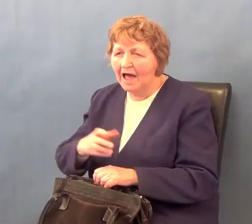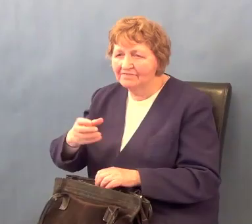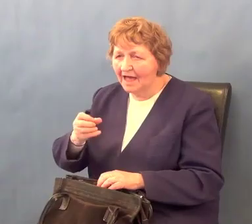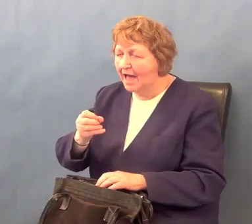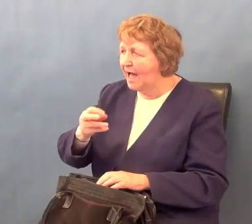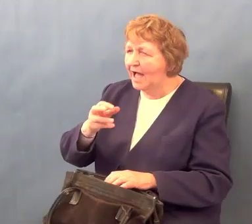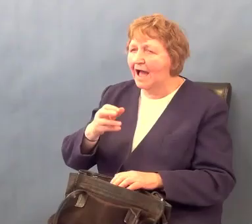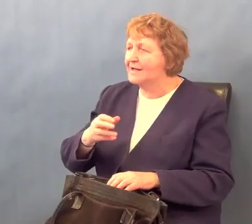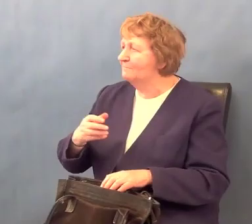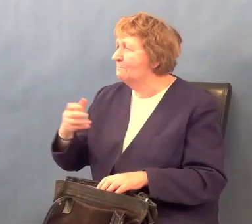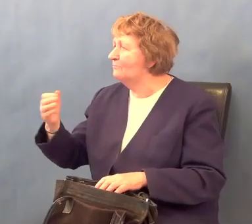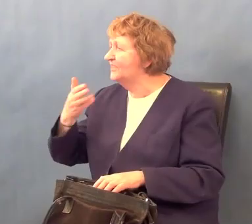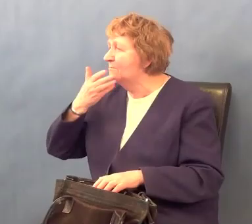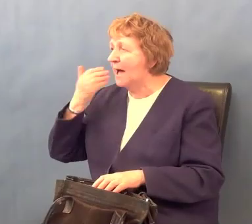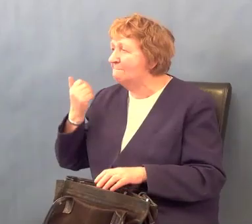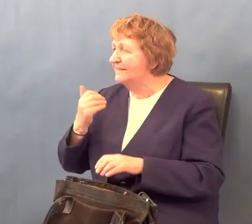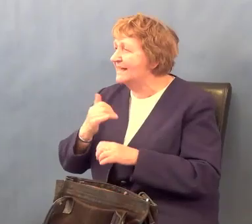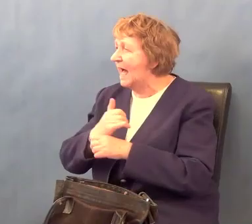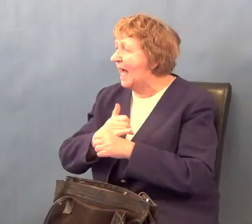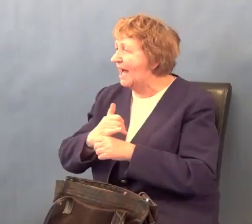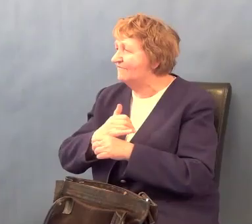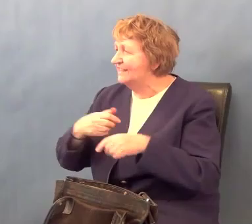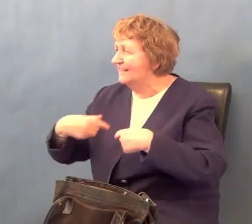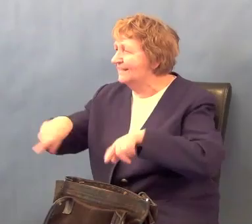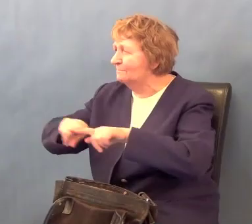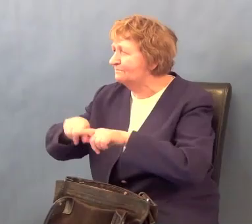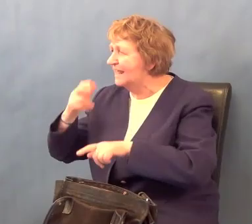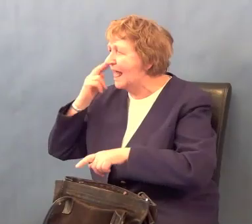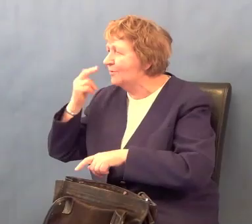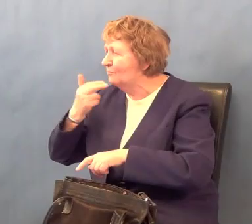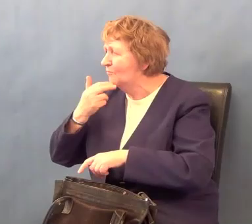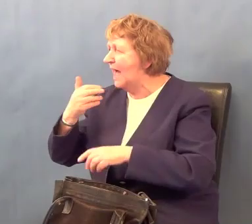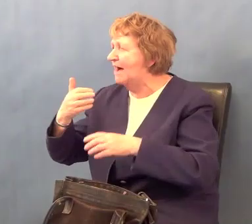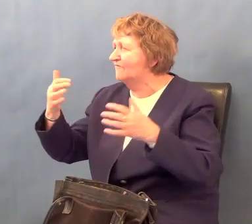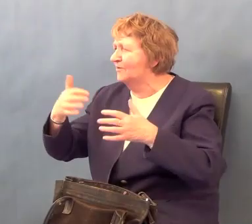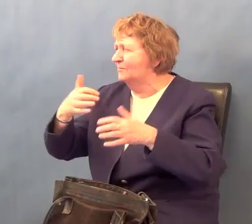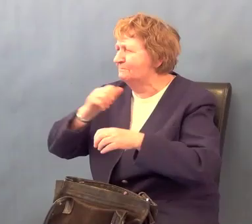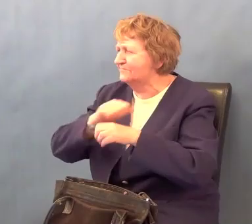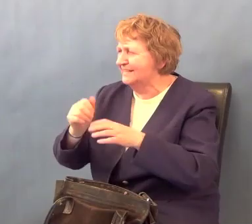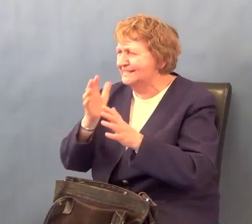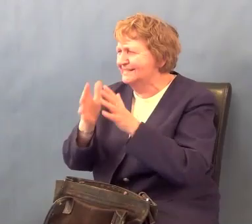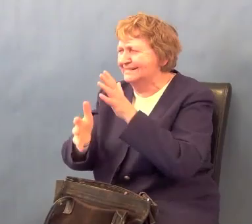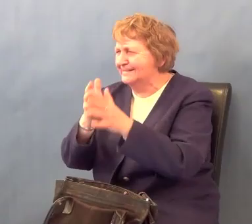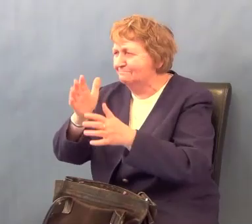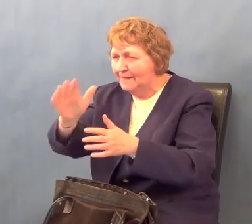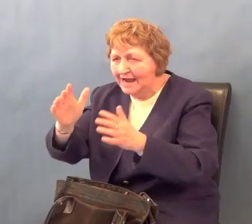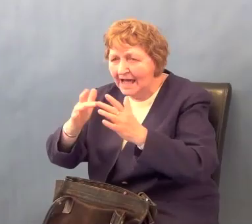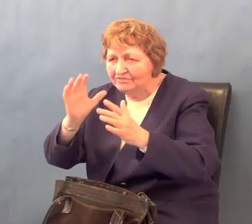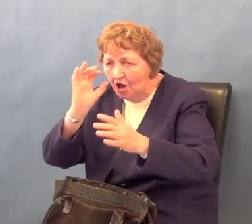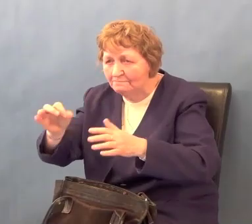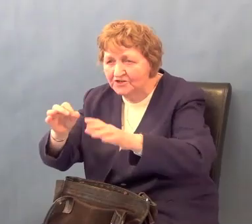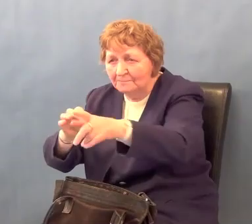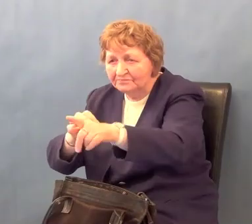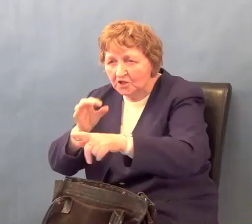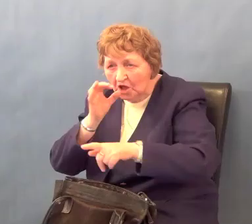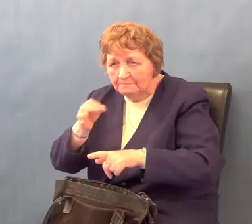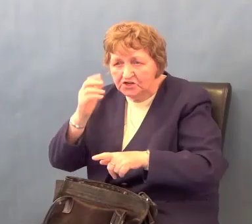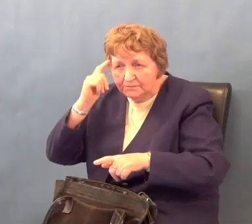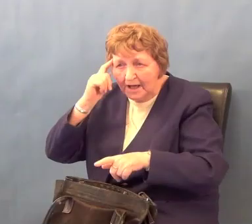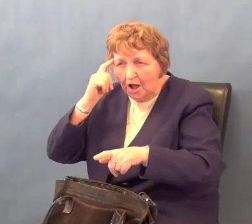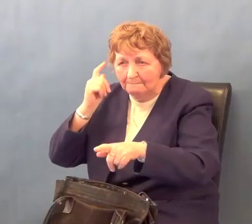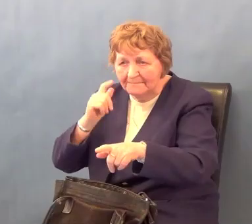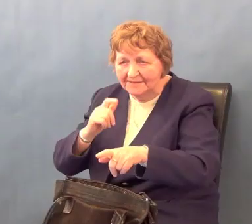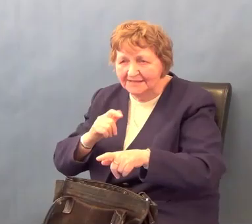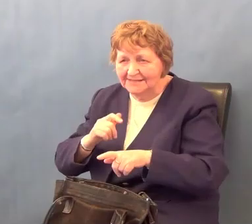Tak, bo my nie mamy kawiarni dla Głuchych, a w klubie jest, masz rację, dobrze myślisz.